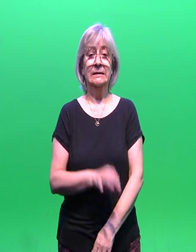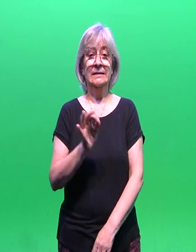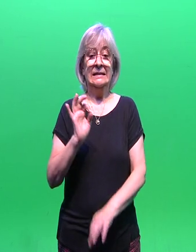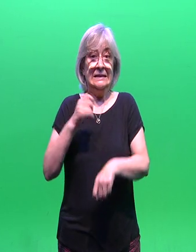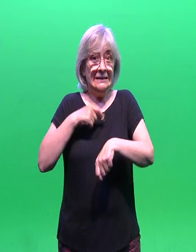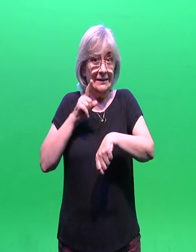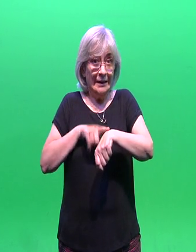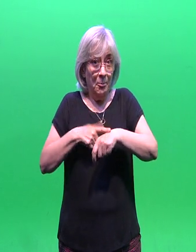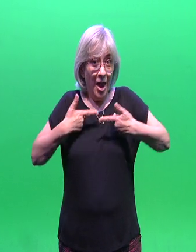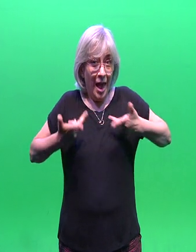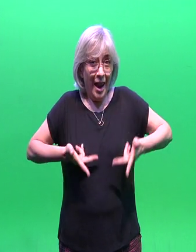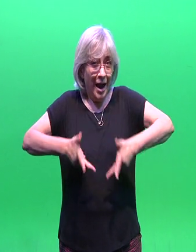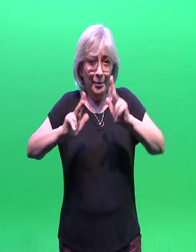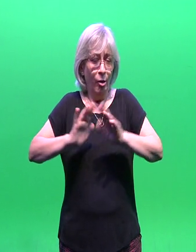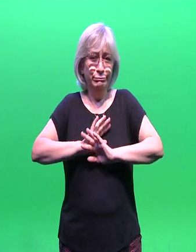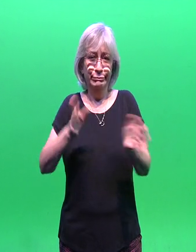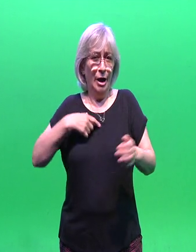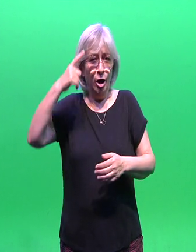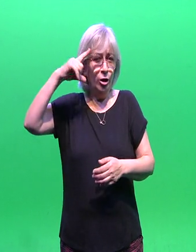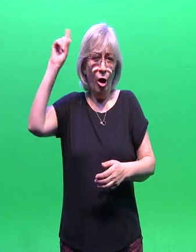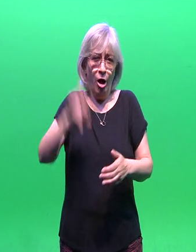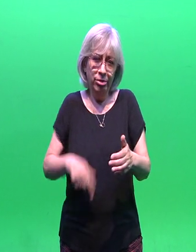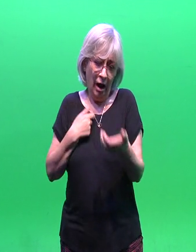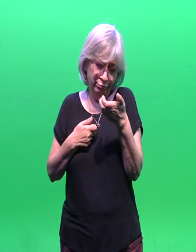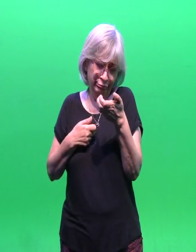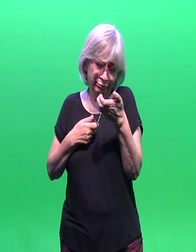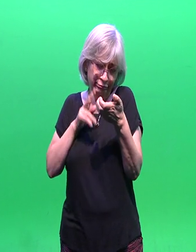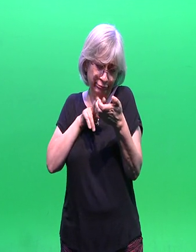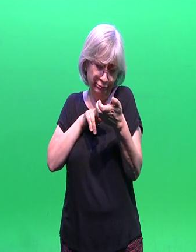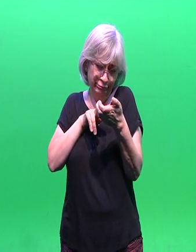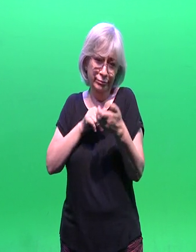Si tinc temps lliure, estic tot el dia amb el mòbil.